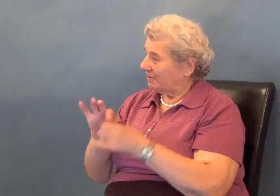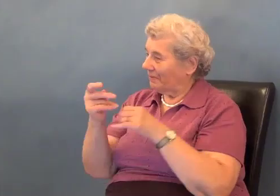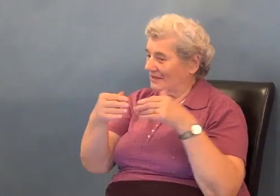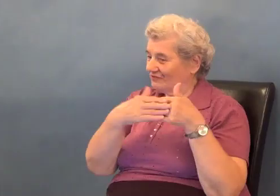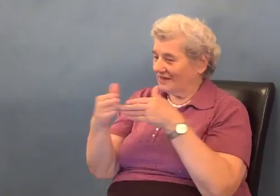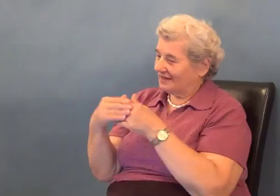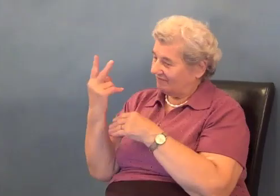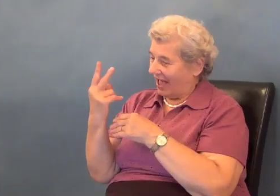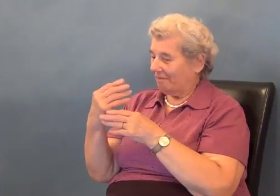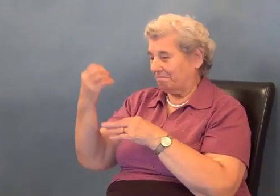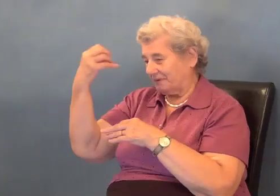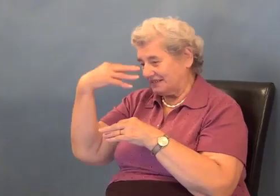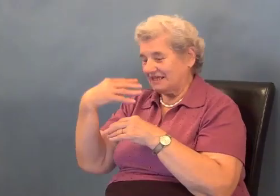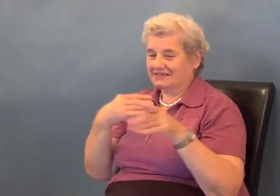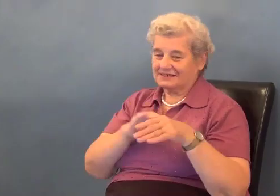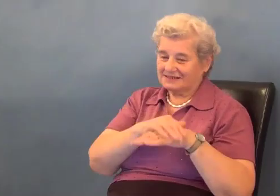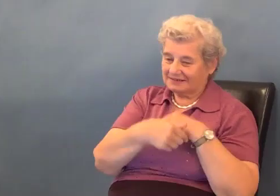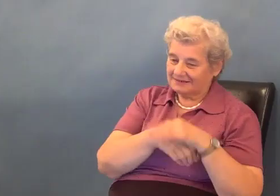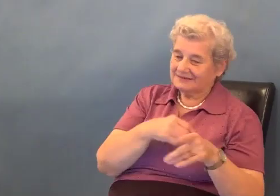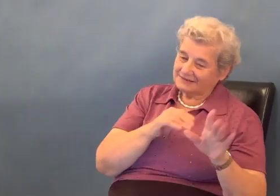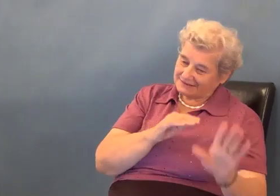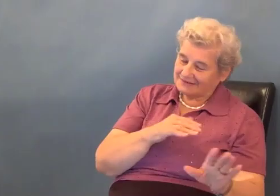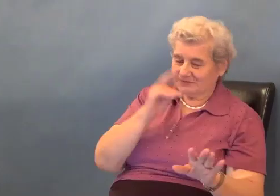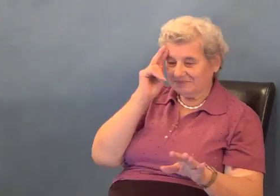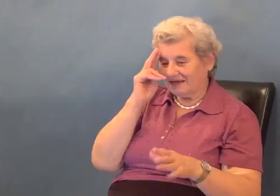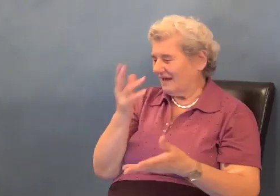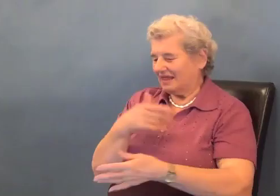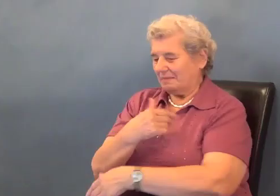Gdyby były dwoje oddzielnych drzwi - do prysznica i do umywalki, z ubikacją.